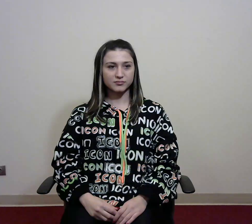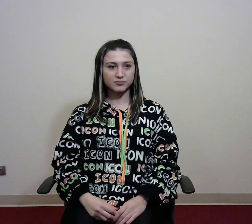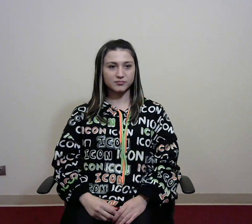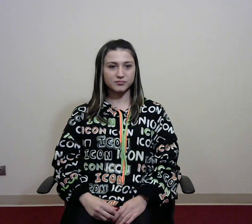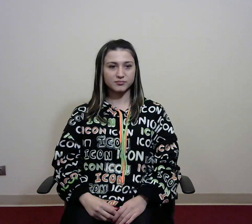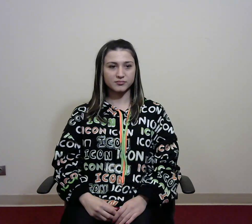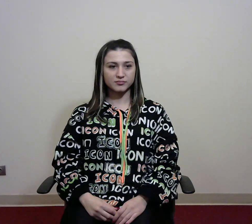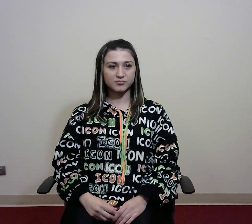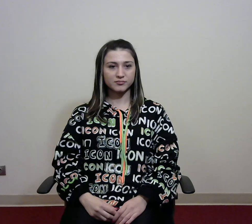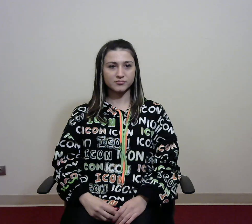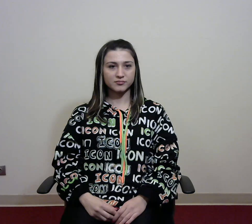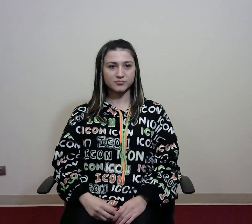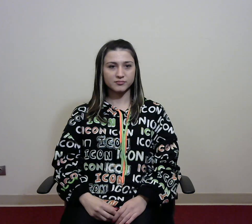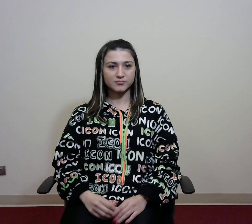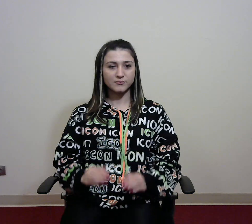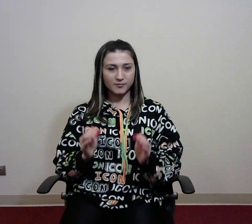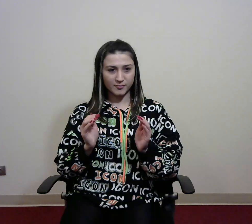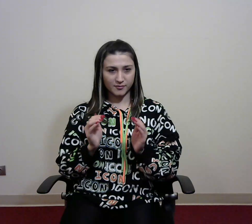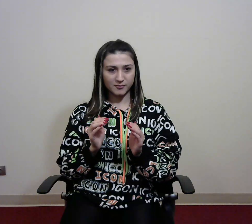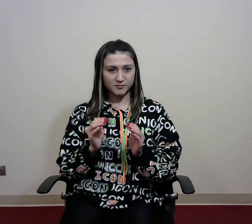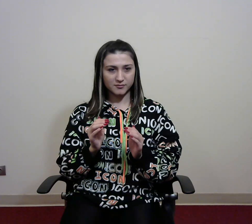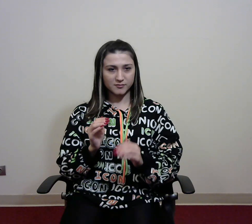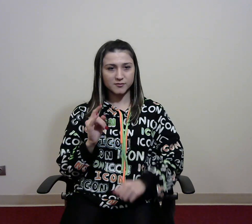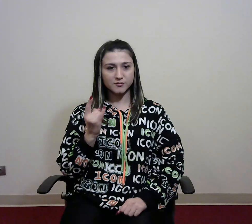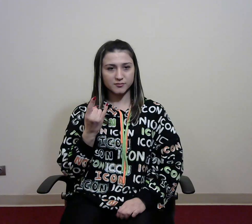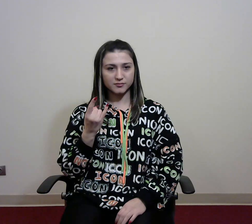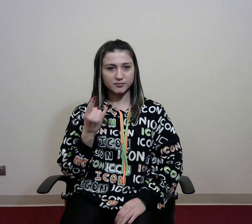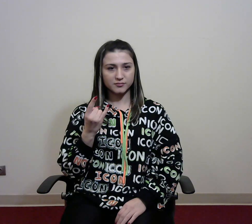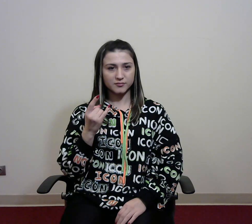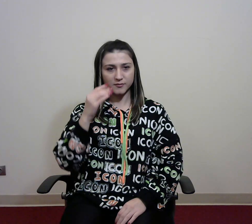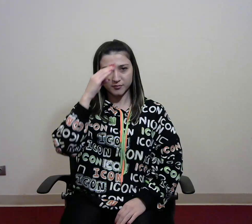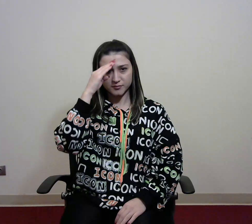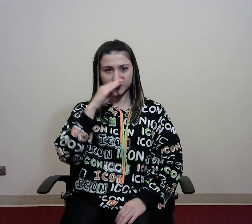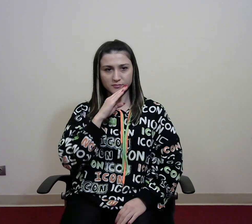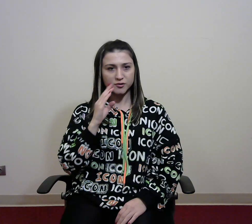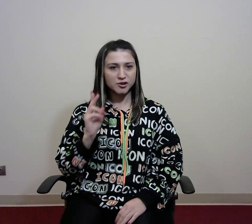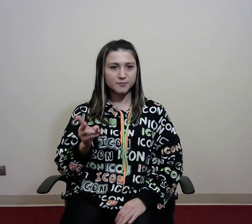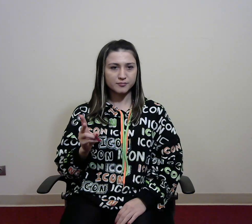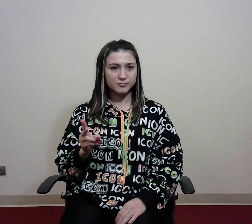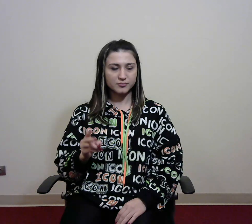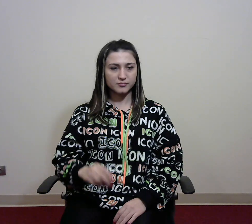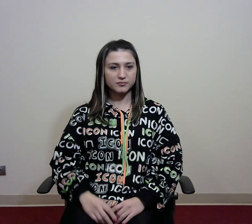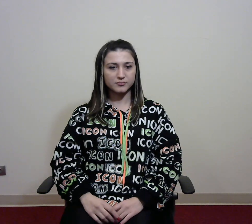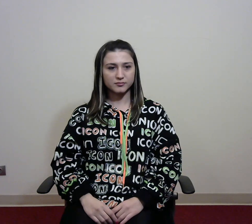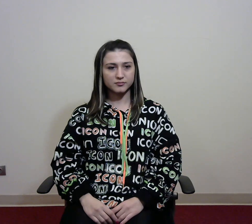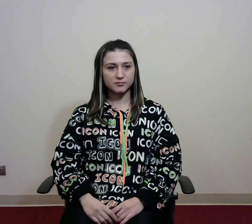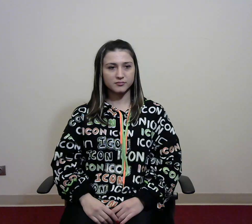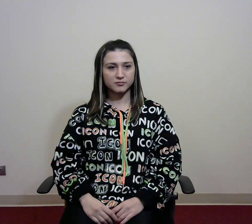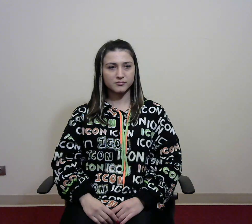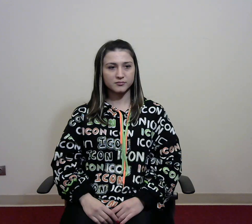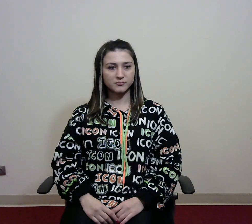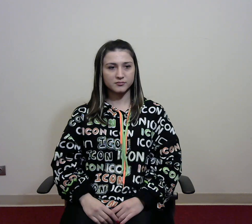Körpə uşağın valideyni kimdir?